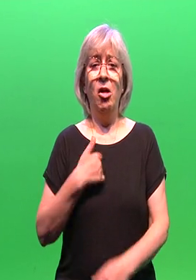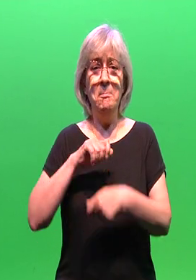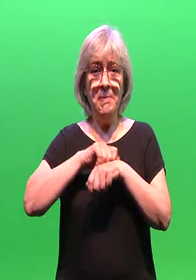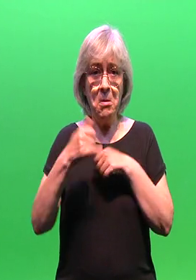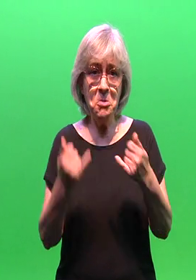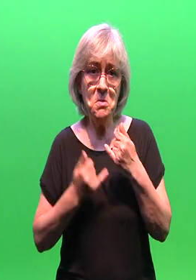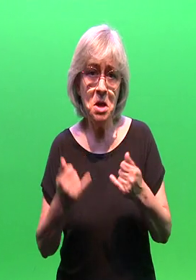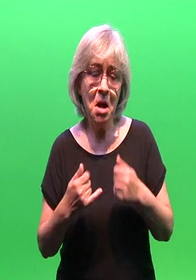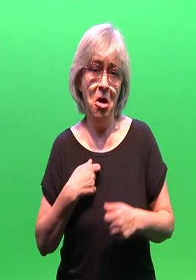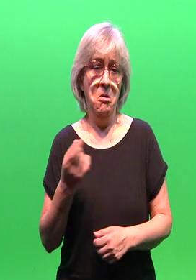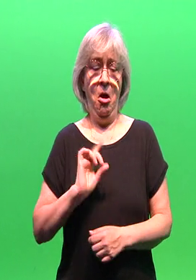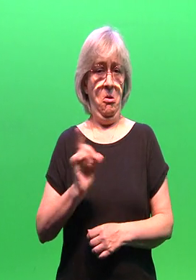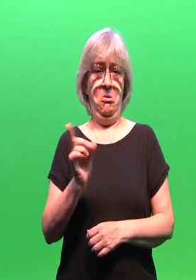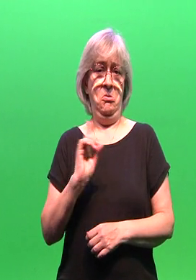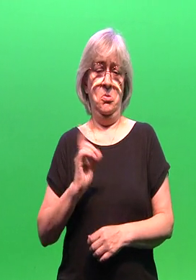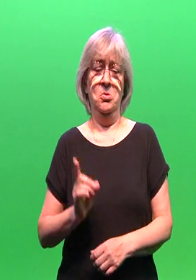No tinc cap problema a la pell.